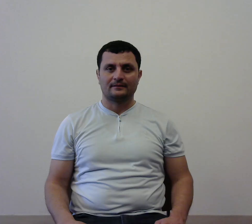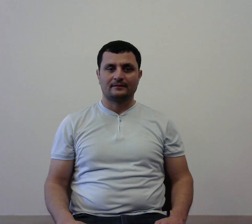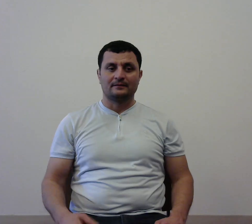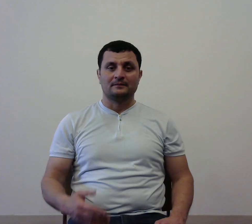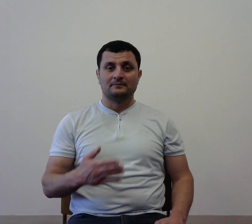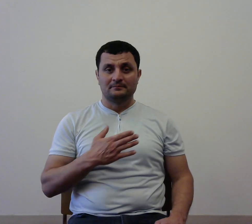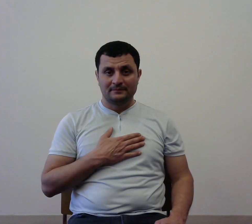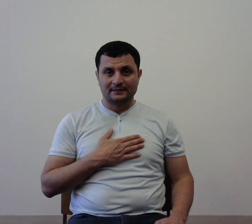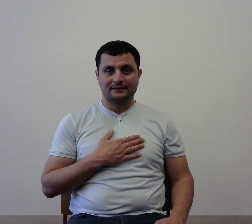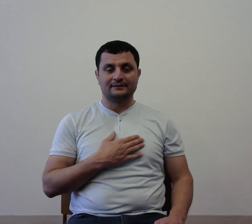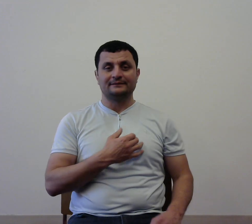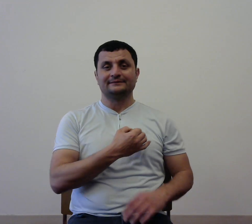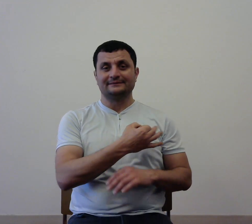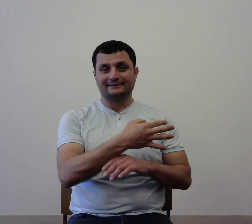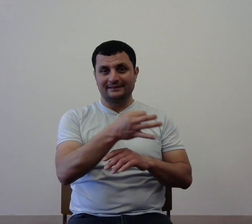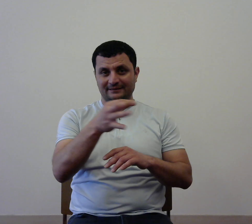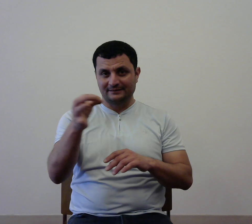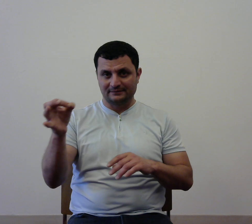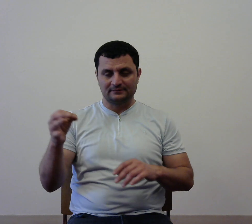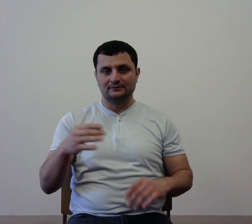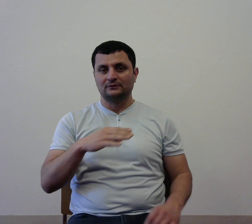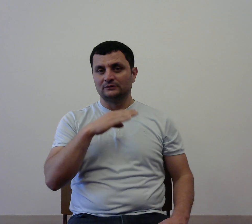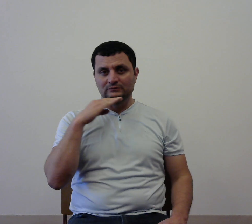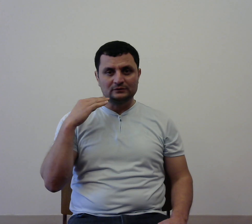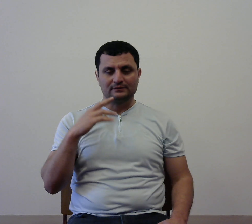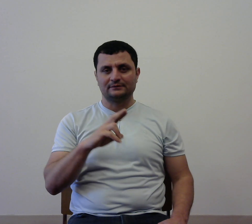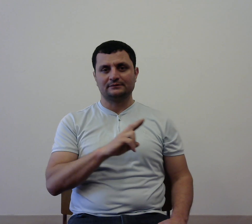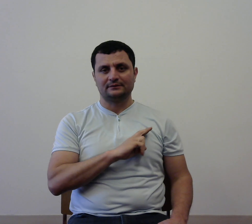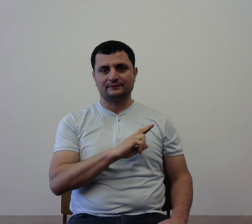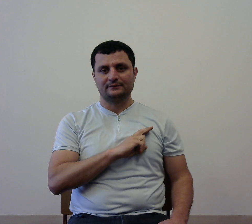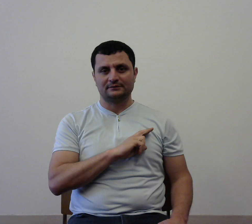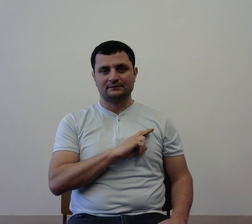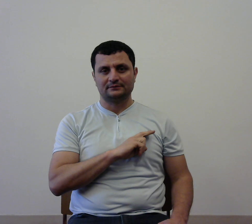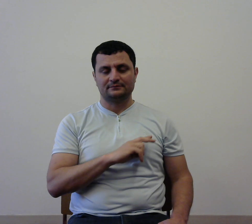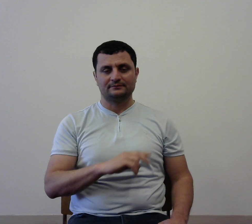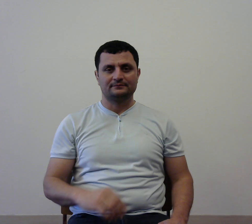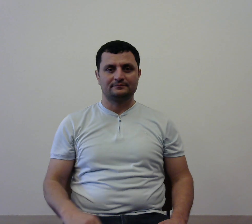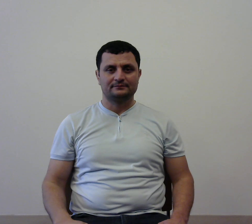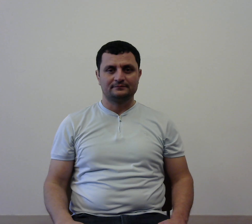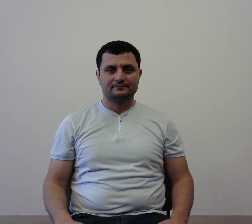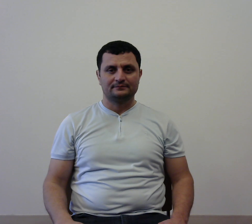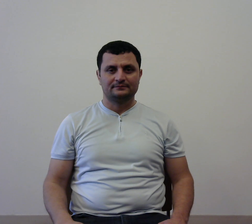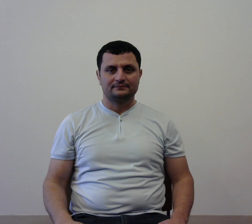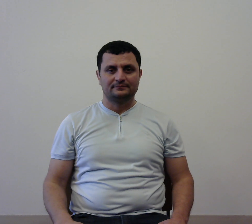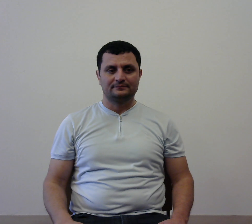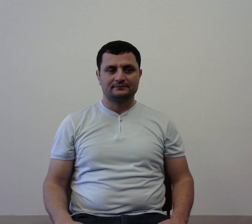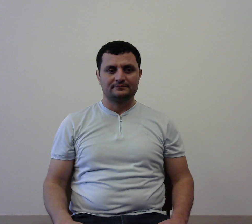Mən səyahət etməyi çox sevirəm